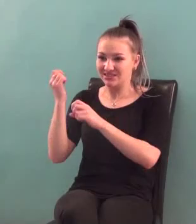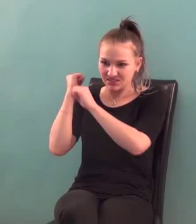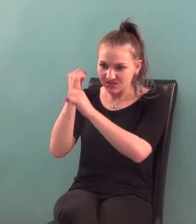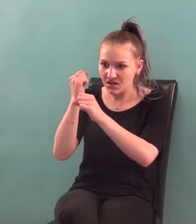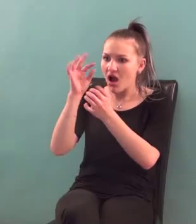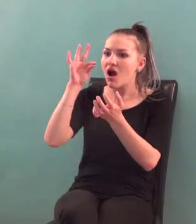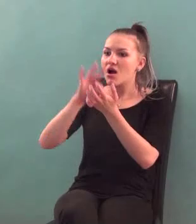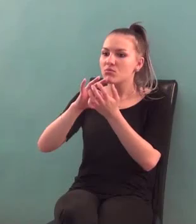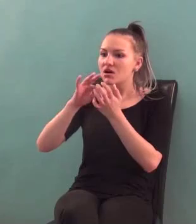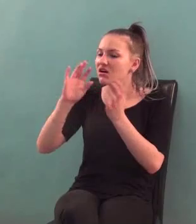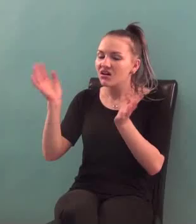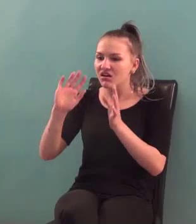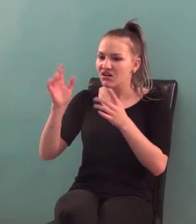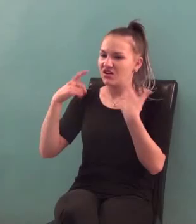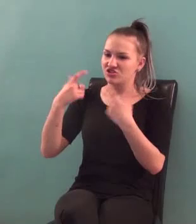Okazuje się, że to był fałszywy alarm.